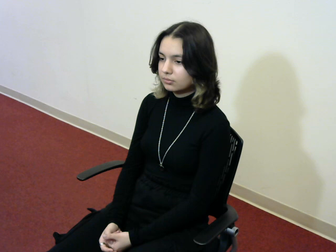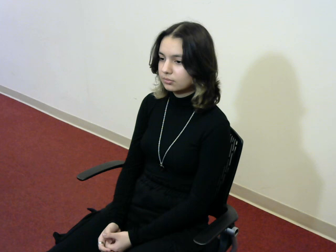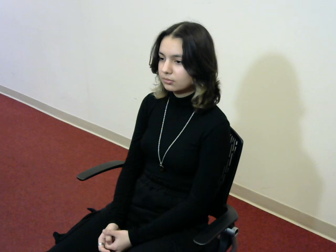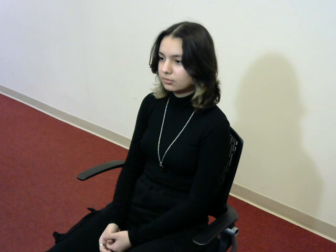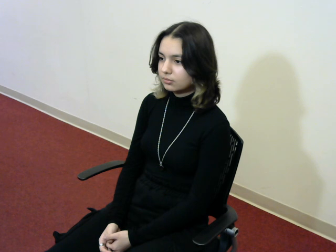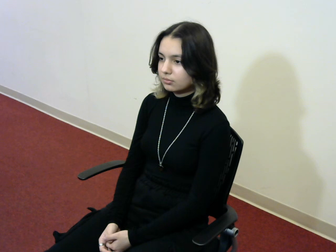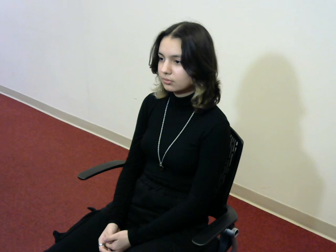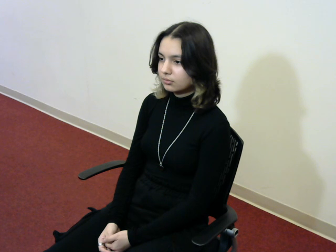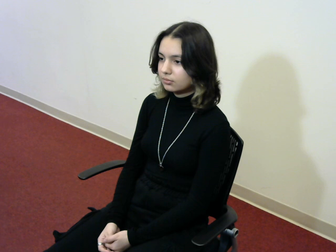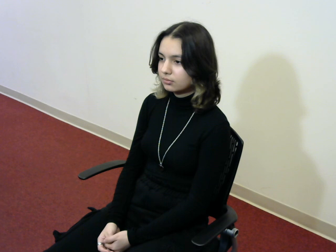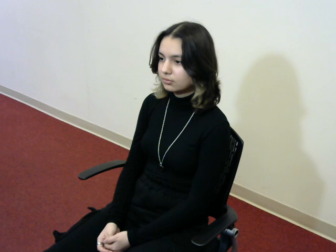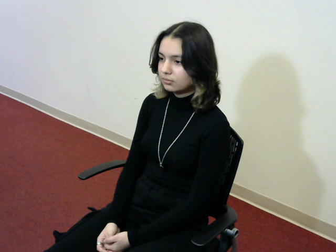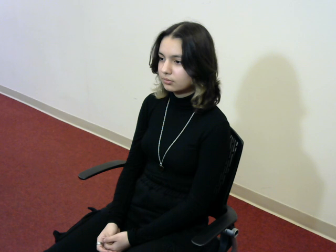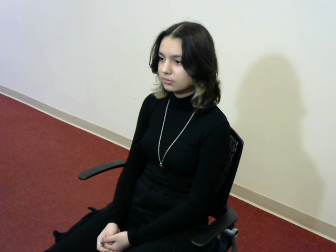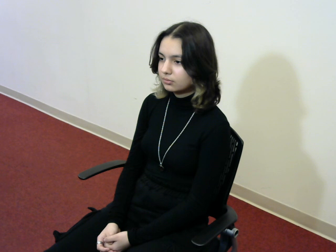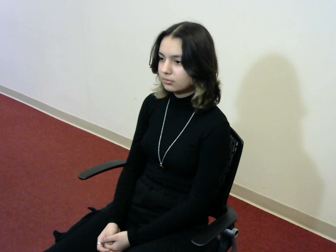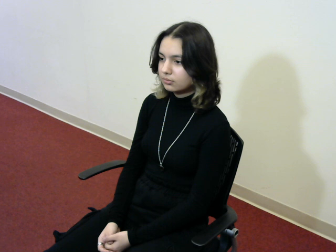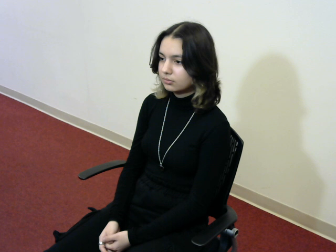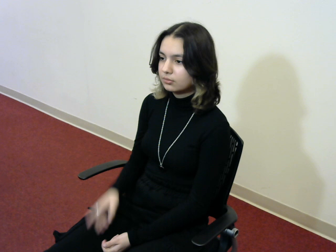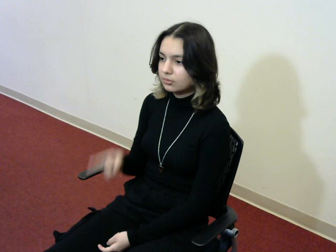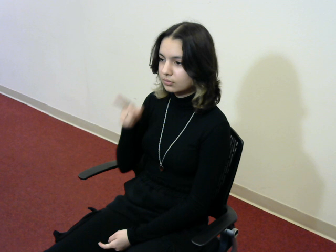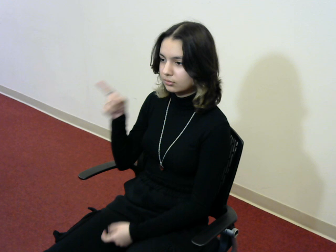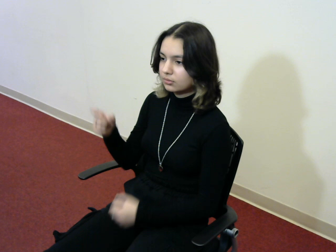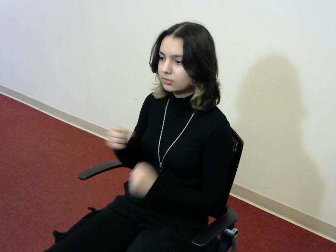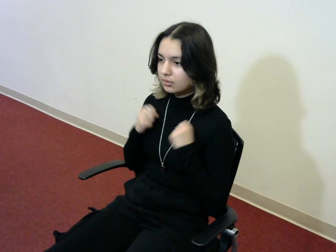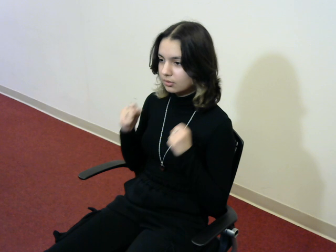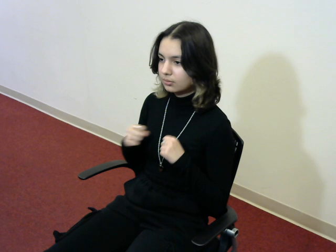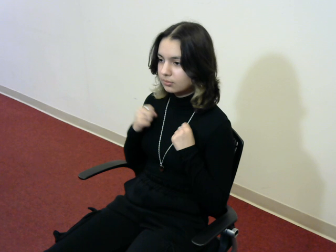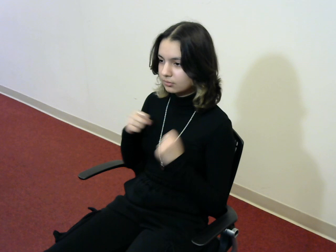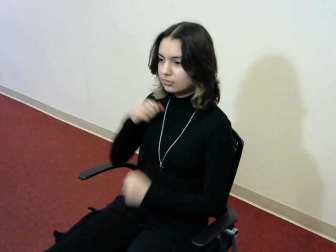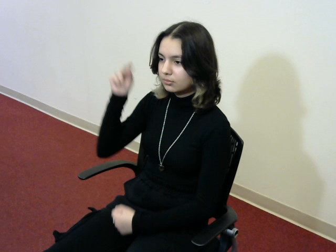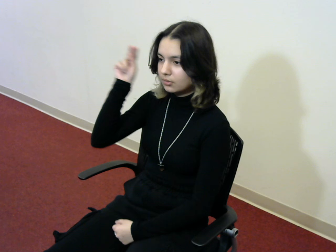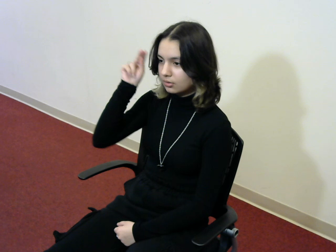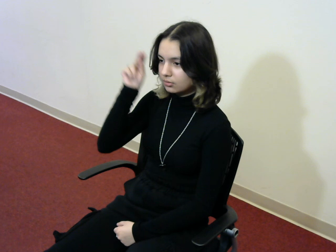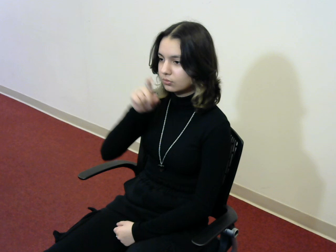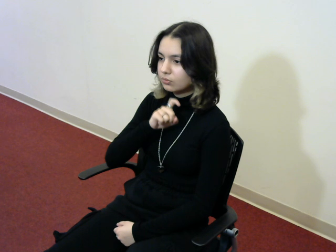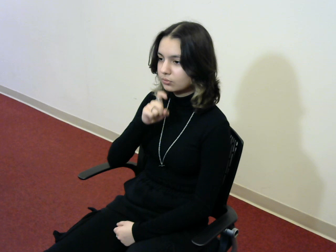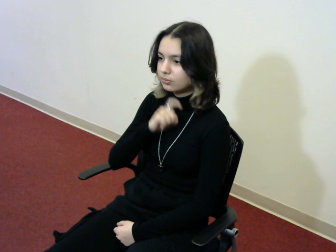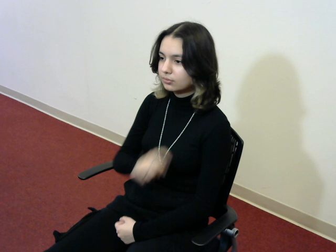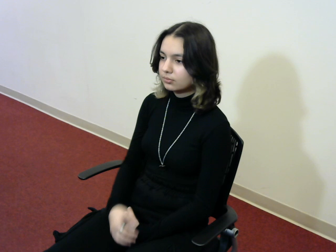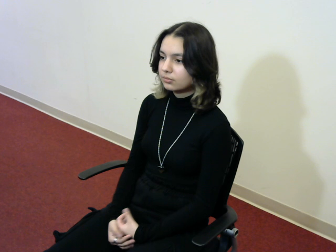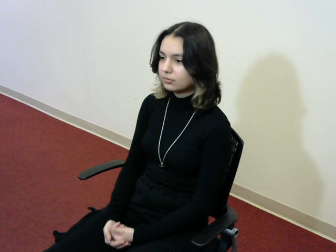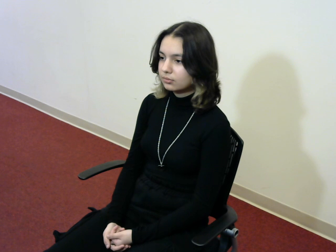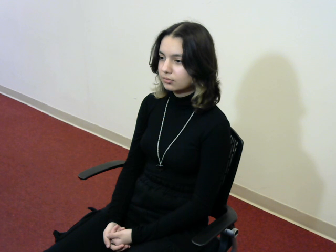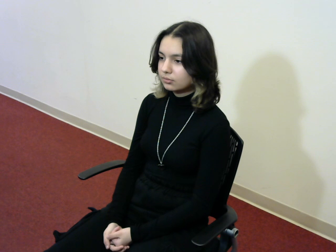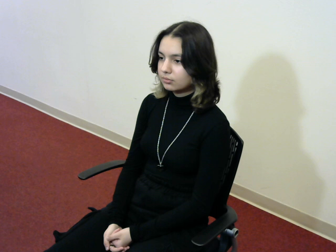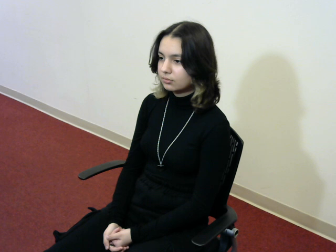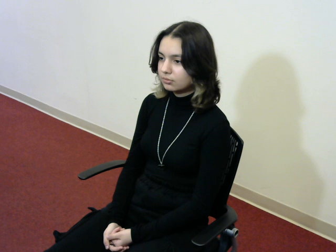O çalışqan şagirddir